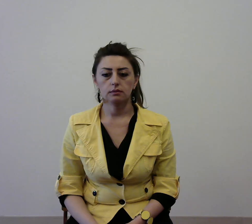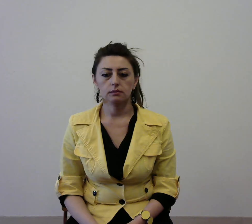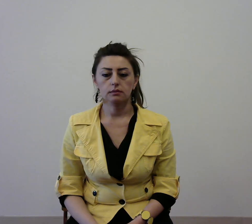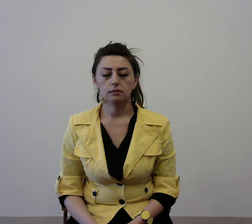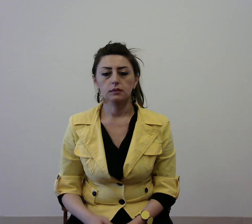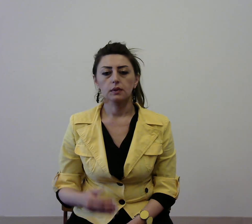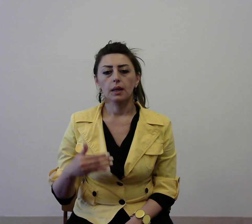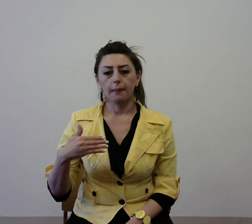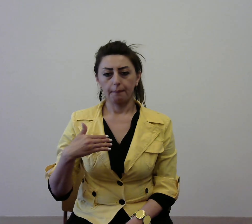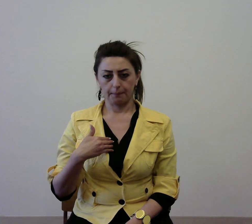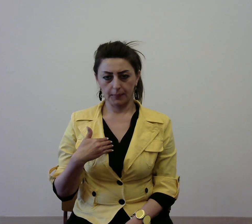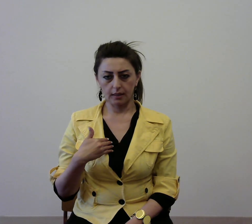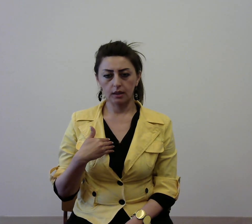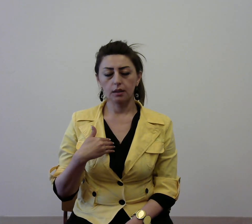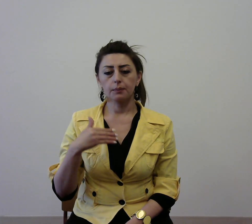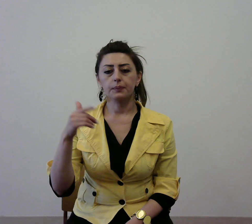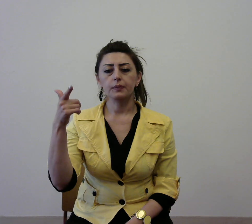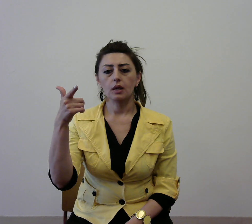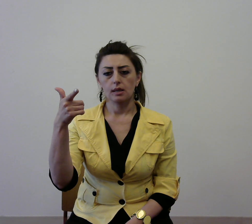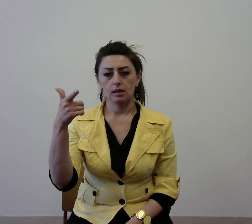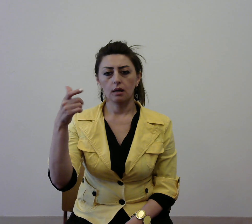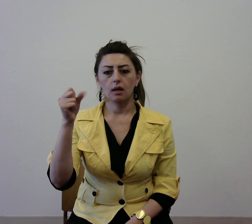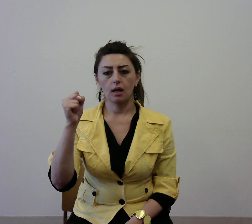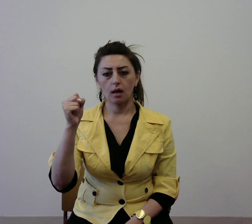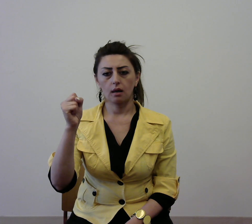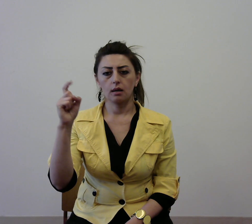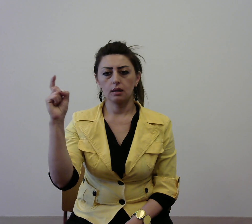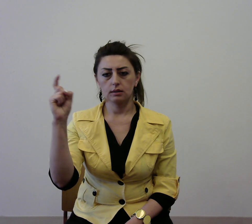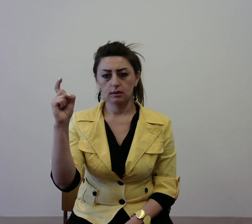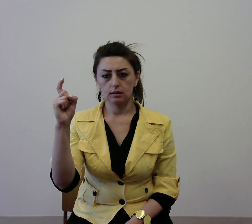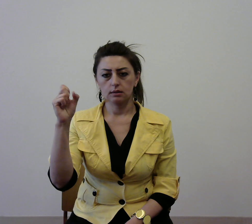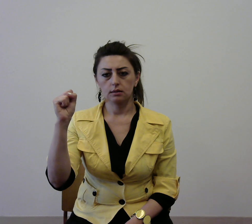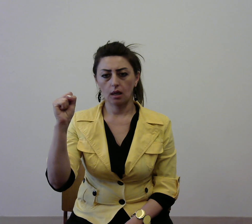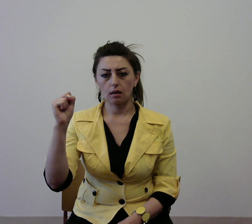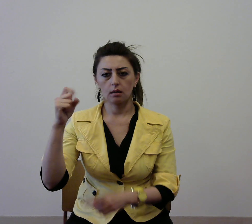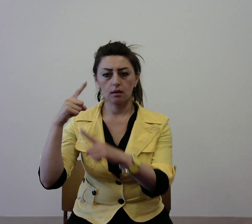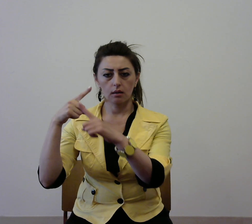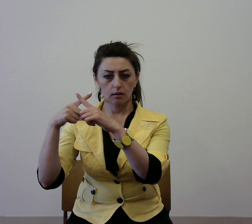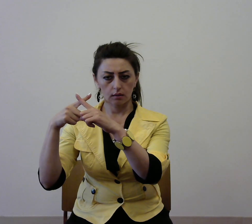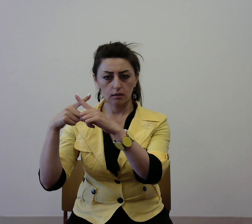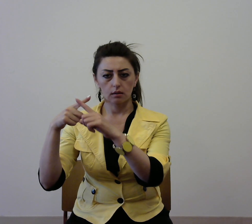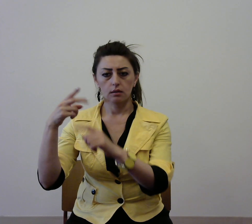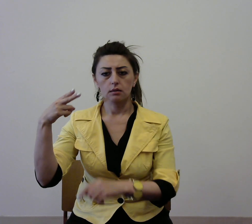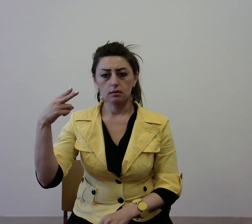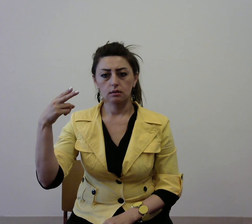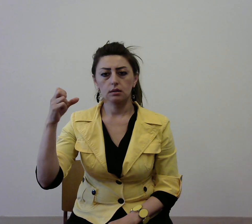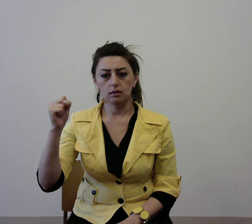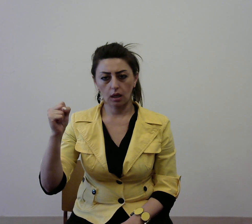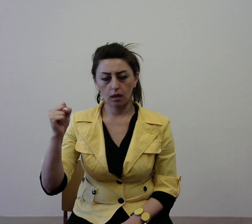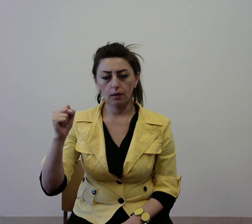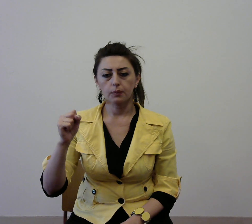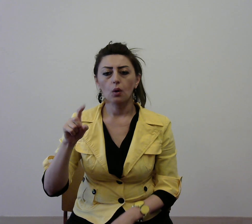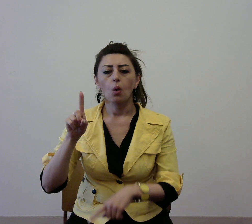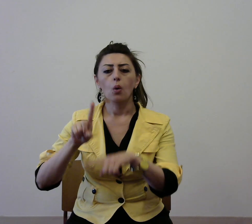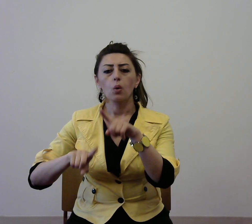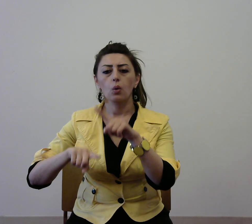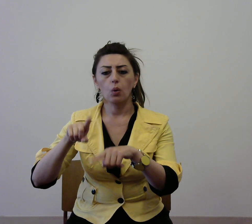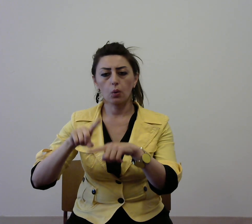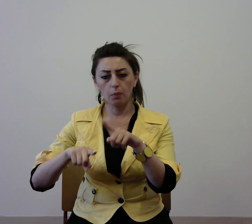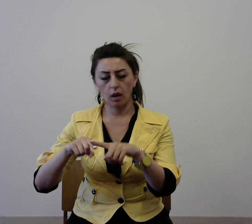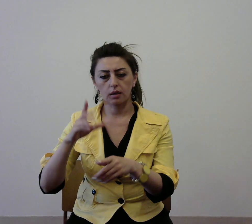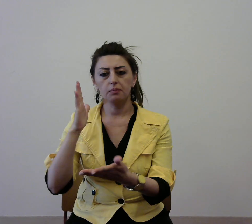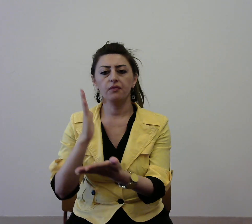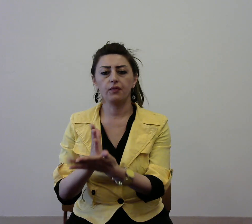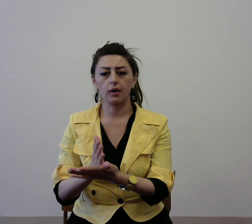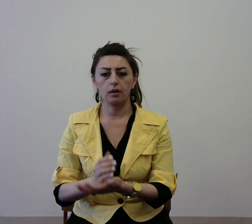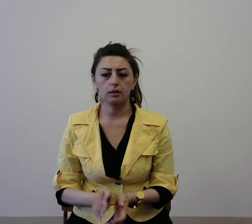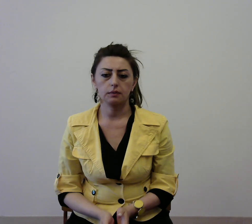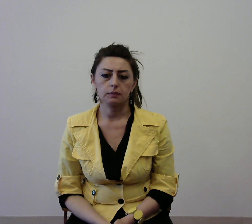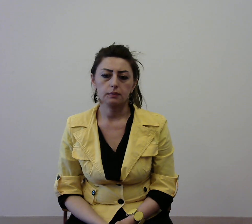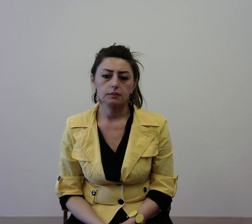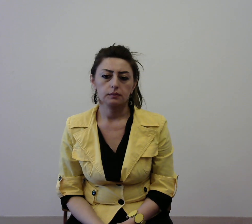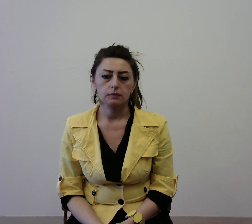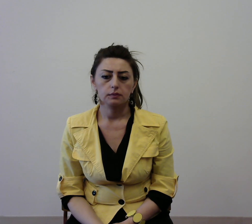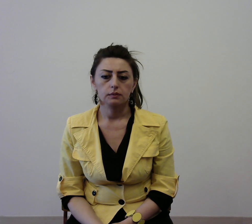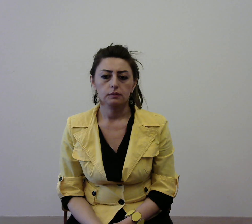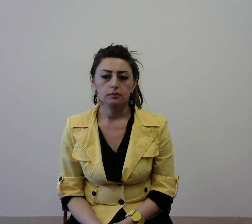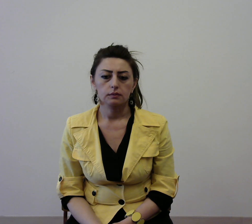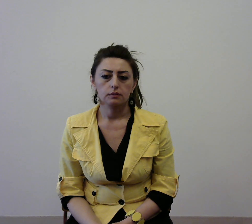Mənim Qazaxda qohumlarım var